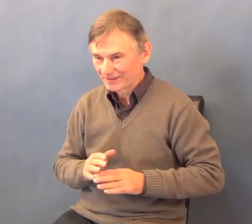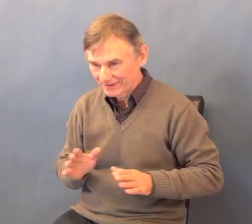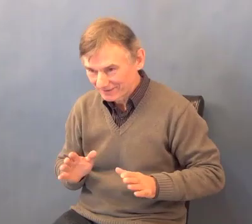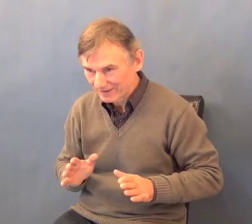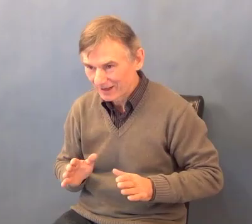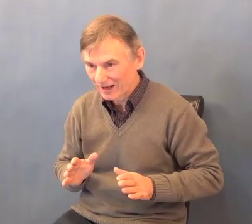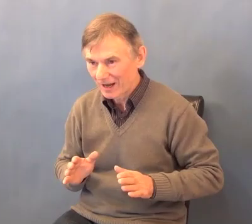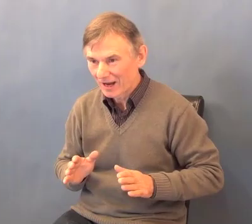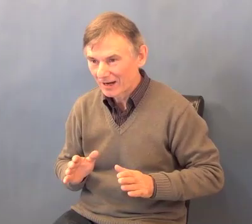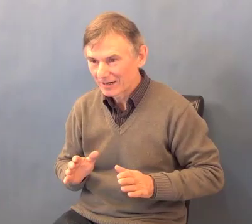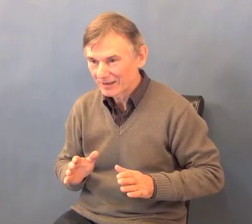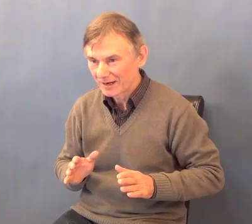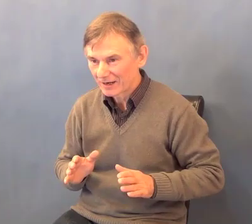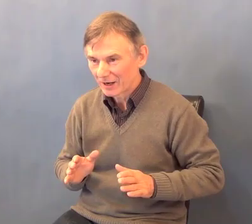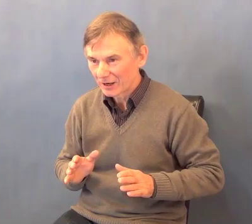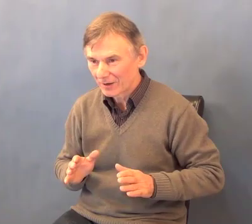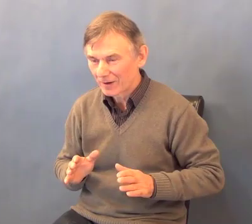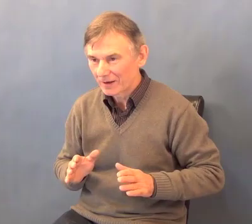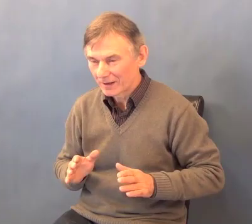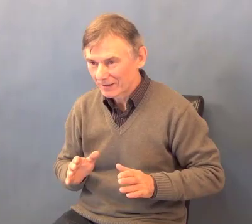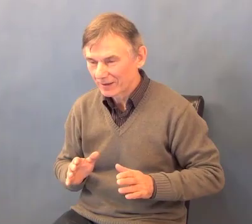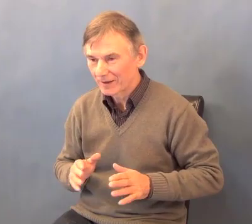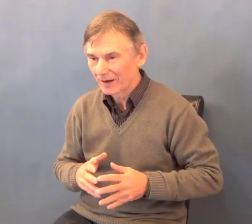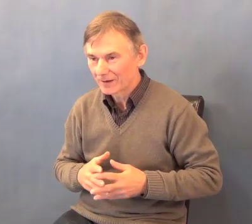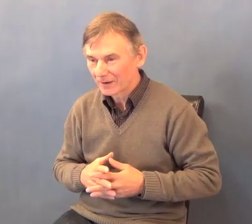I tyle?